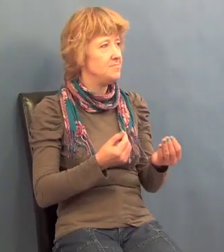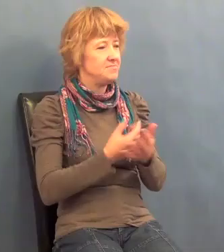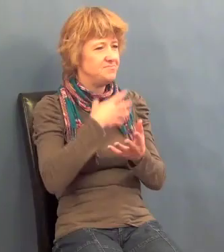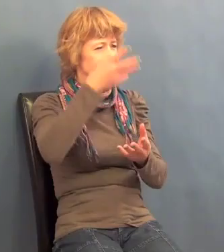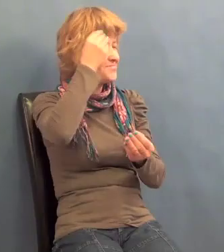Zapomniałam.